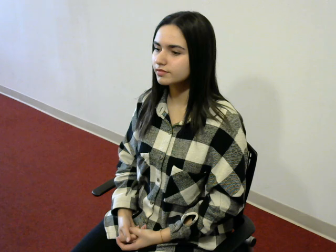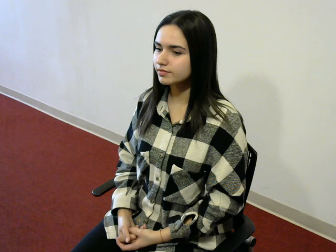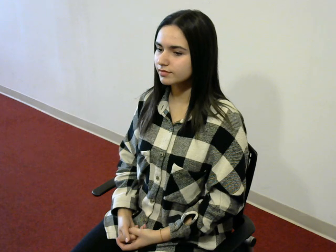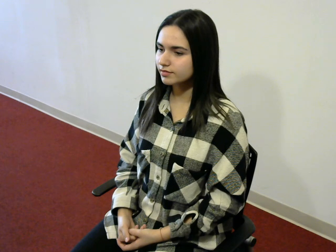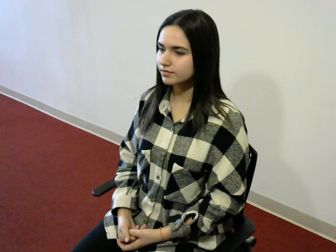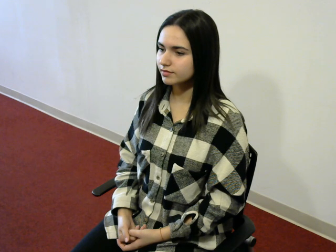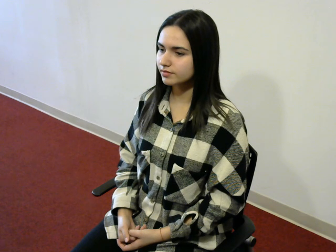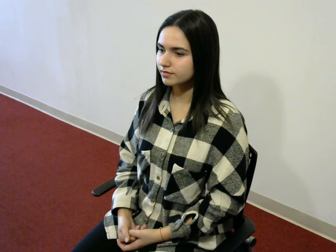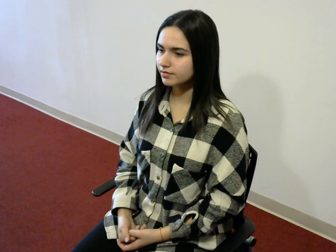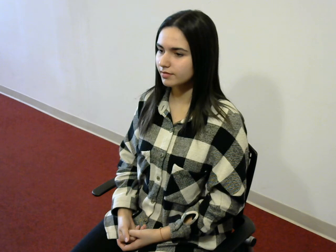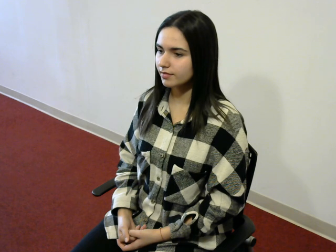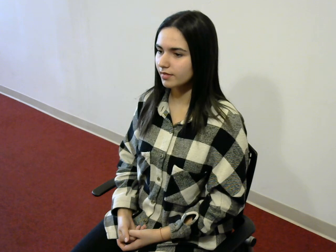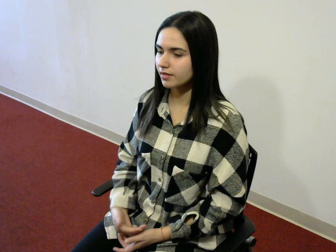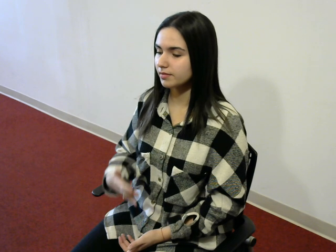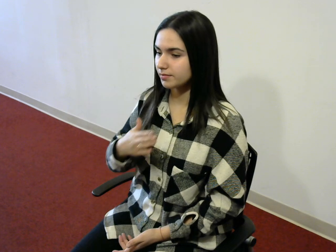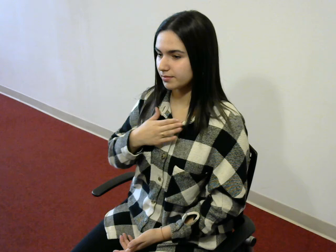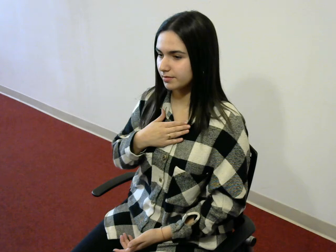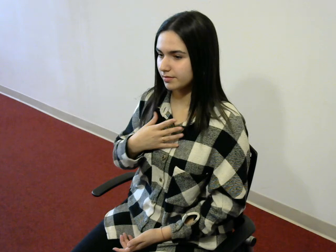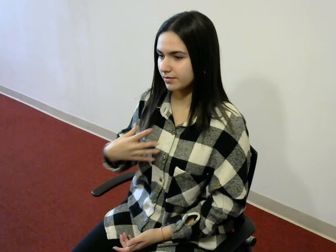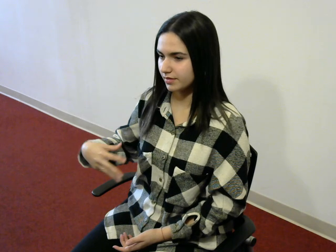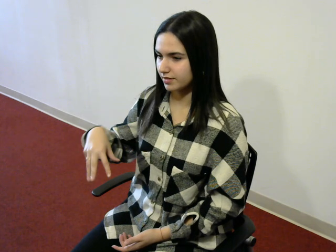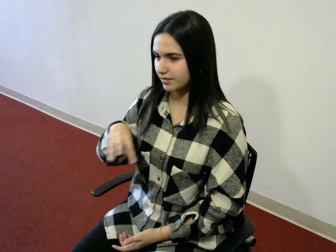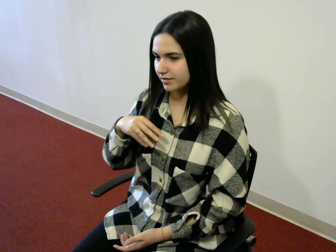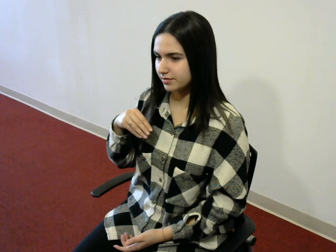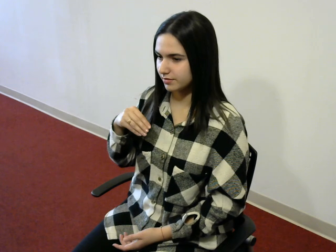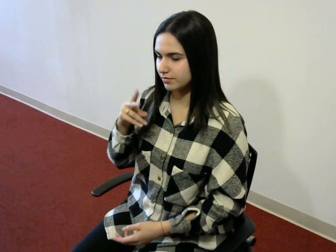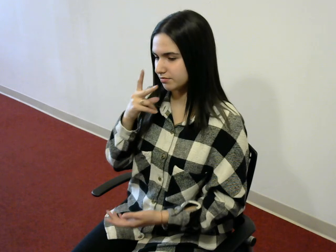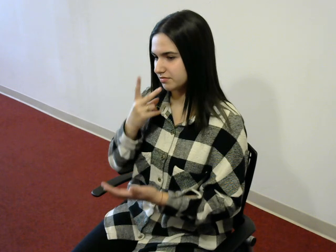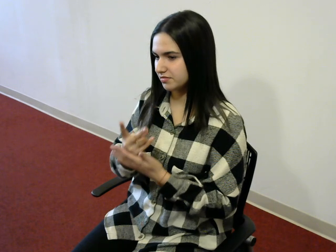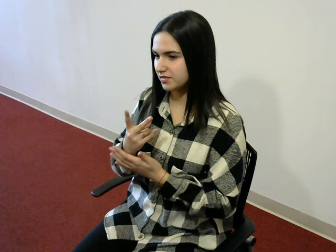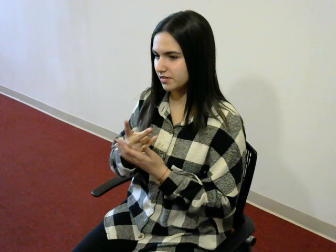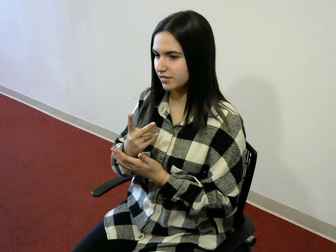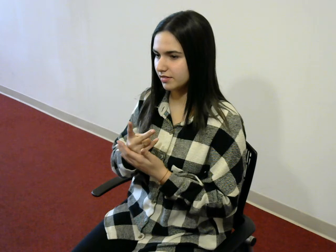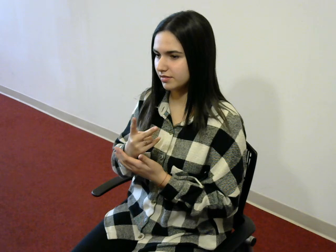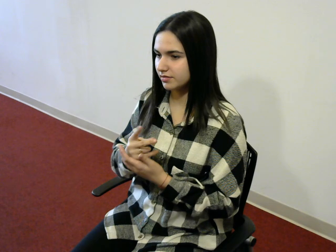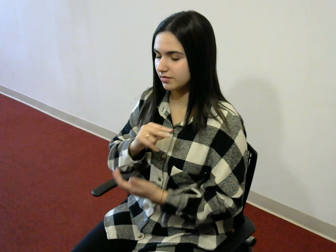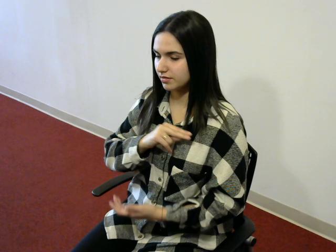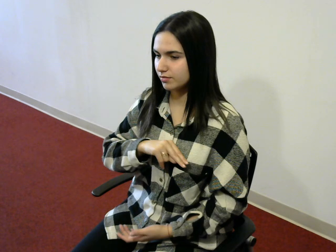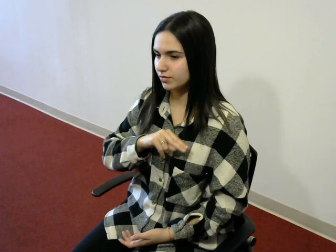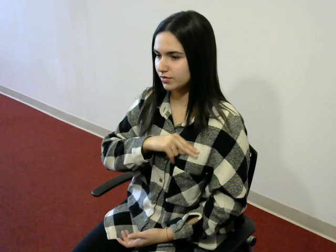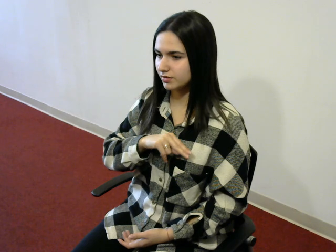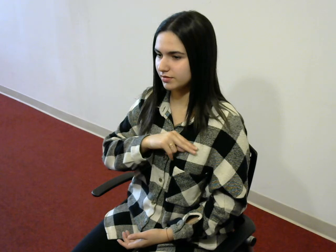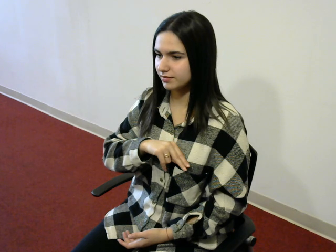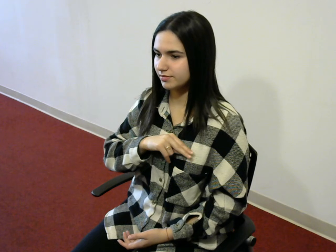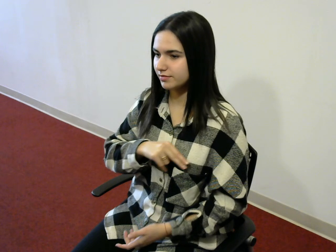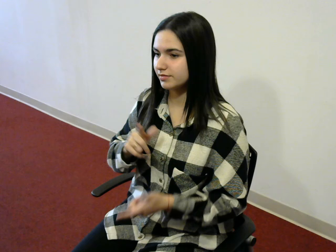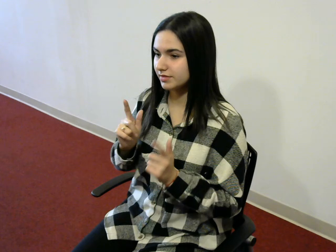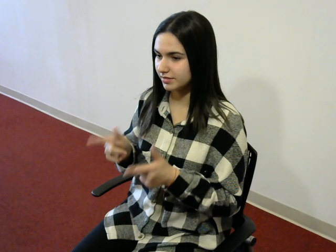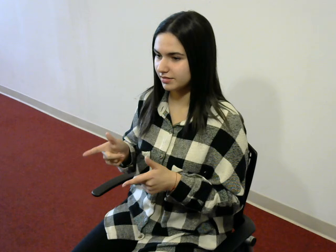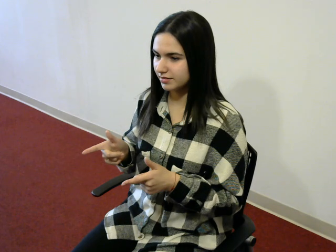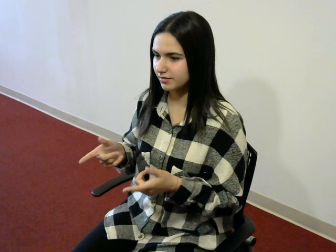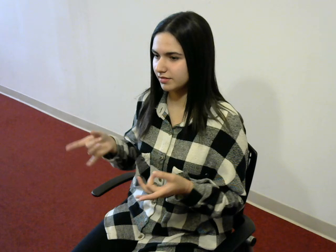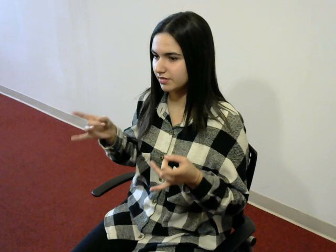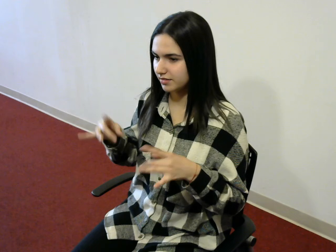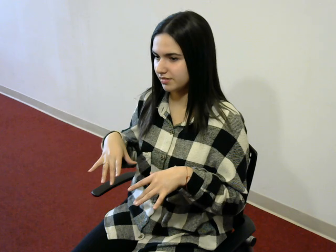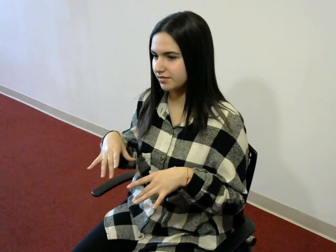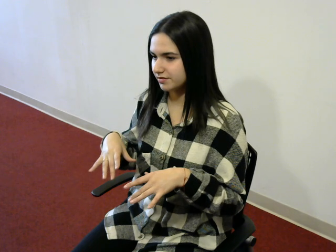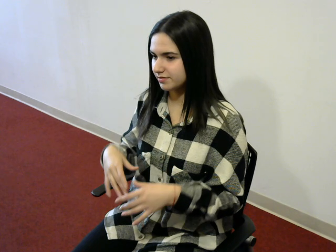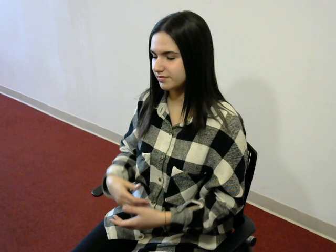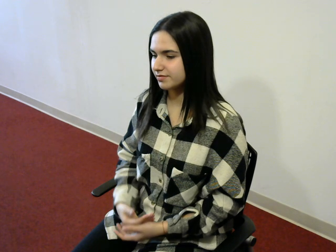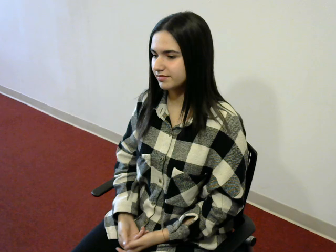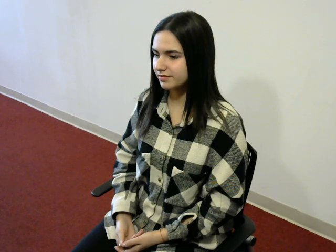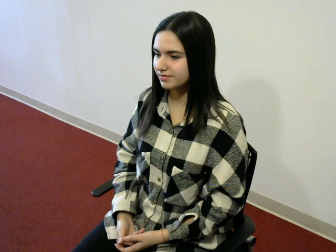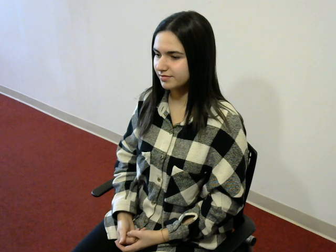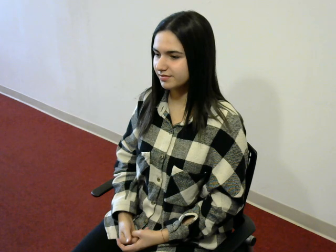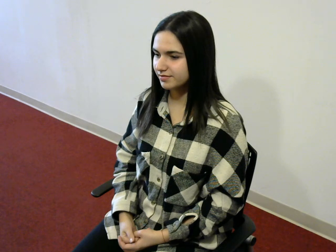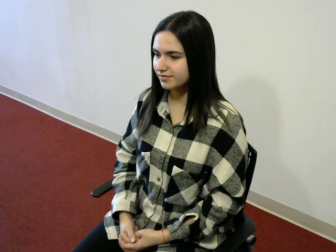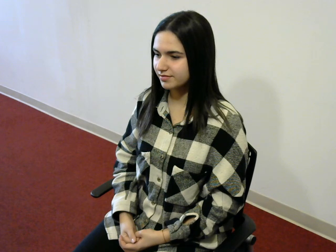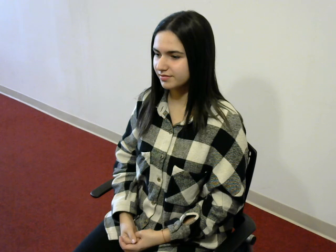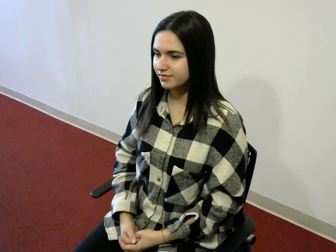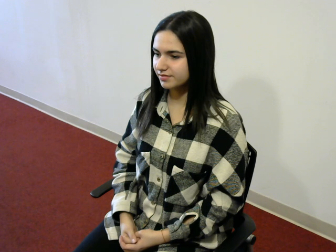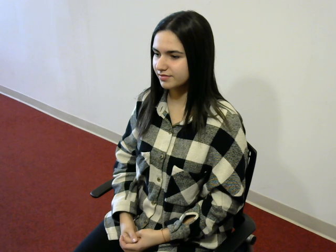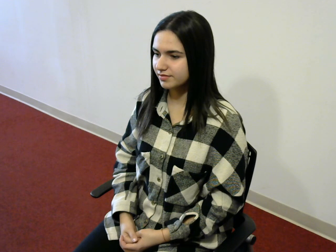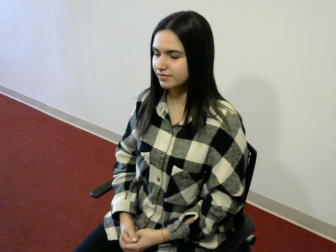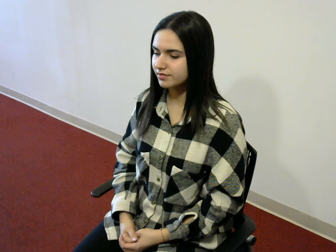Biz göstərilən işdən razı qaldıq